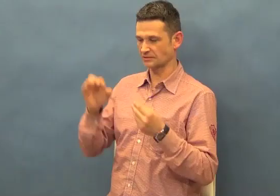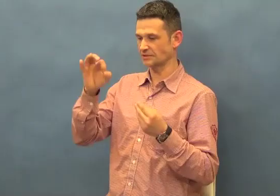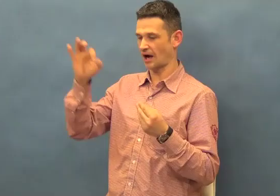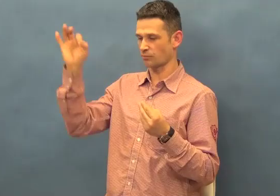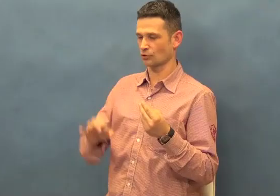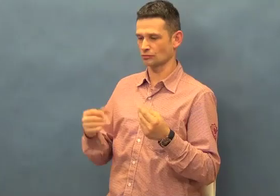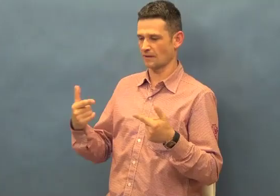Zero procent.